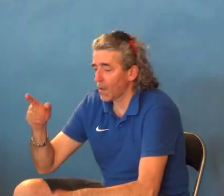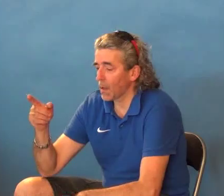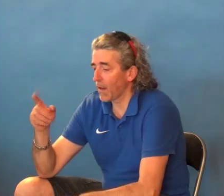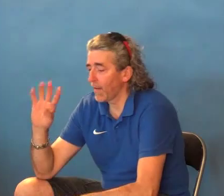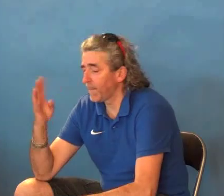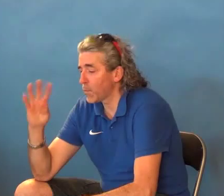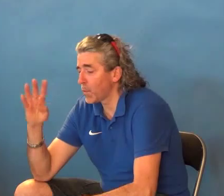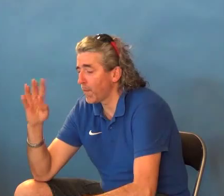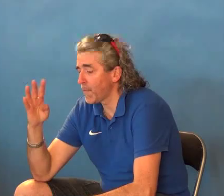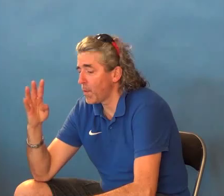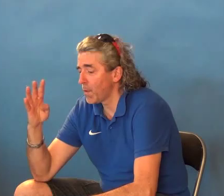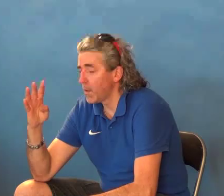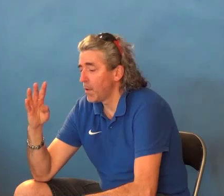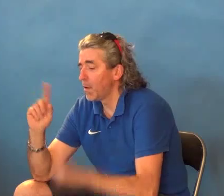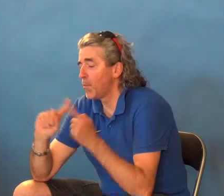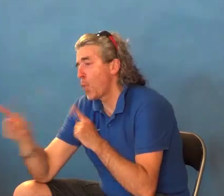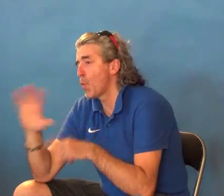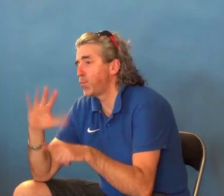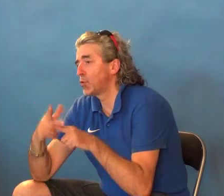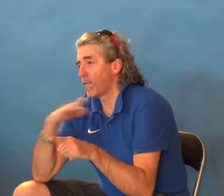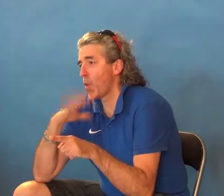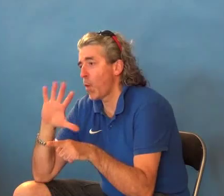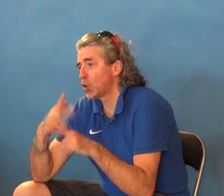Czwartego po piątej trzydzieści masz wolne?